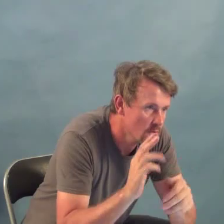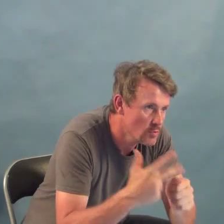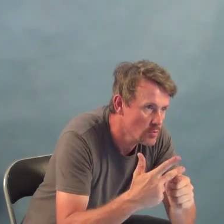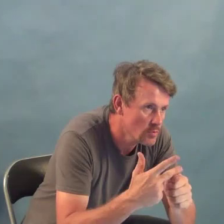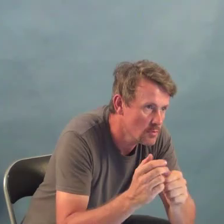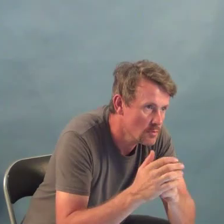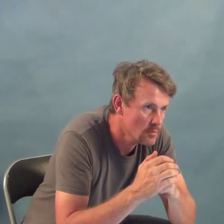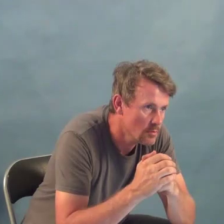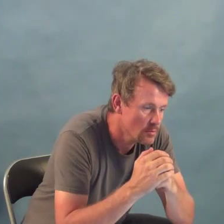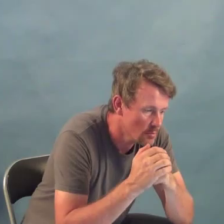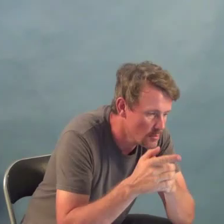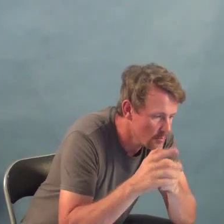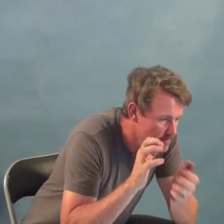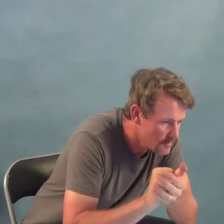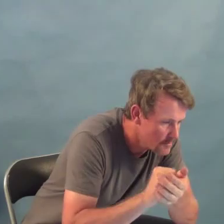Jesteś zajęty.